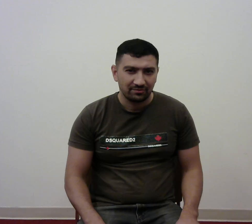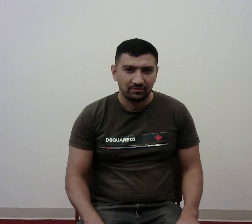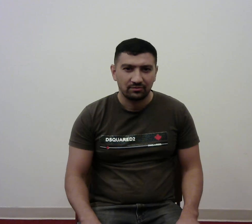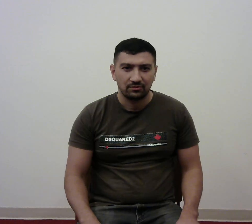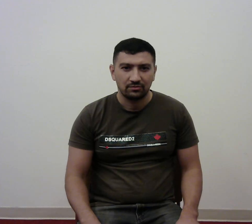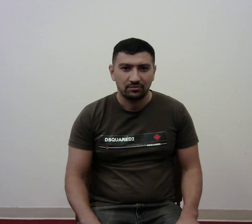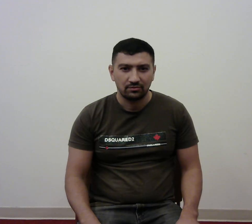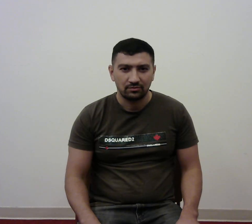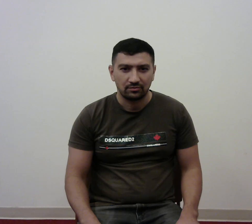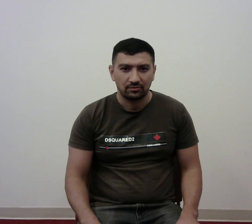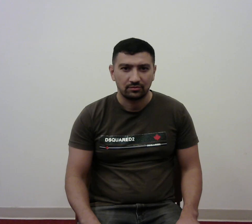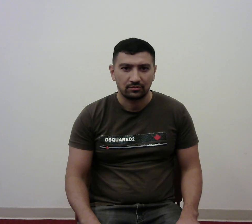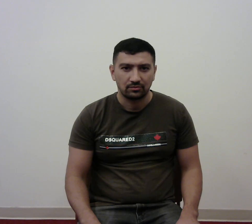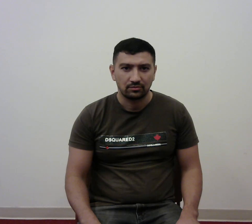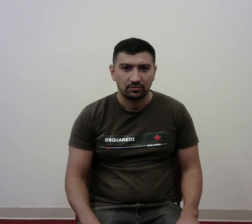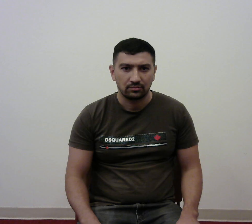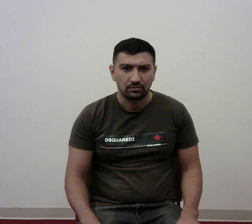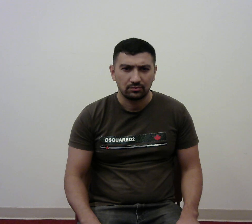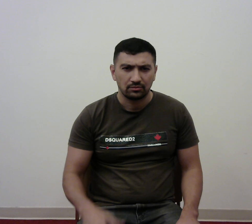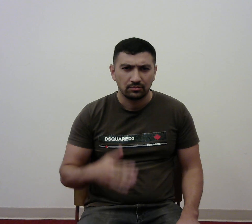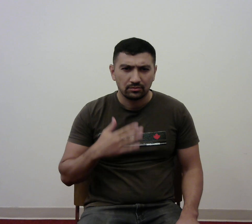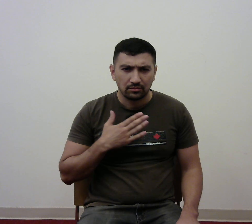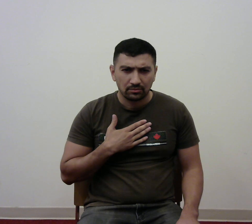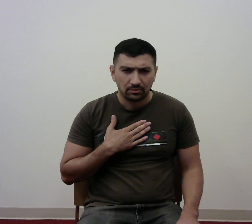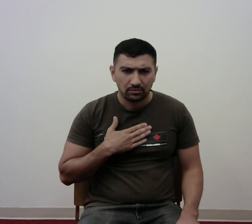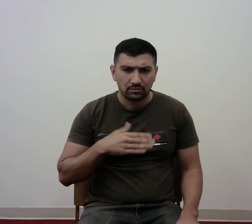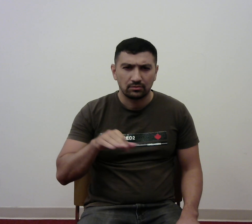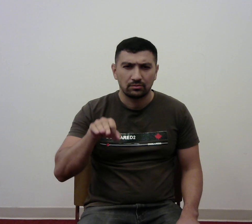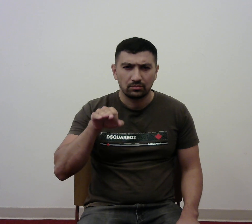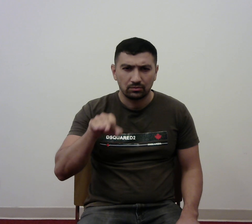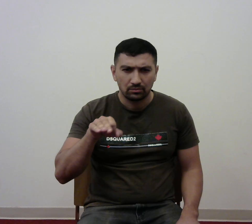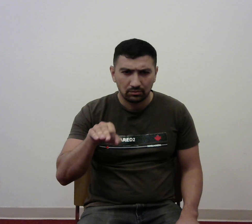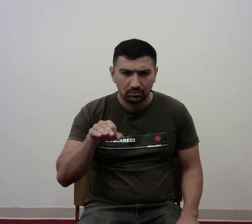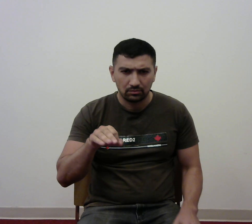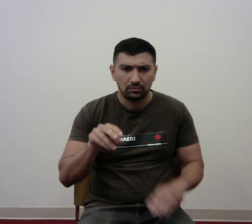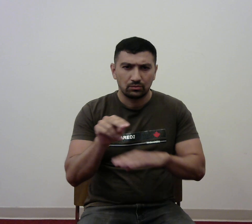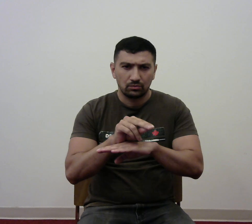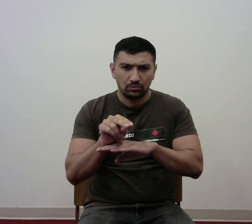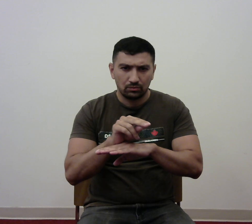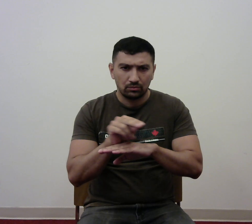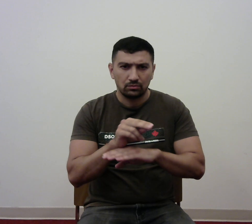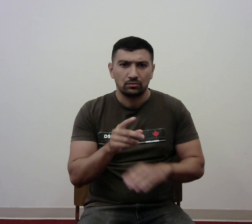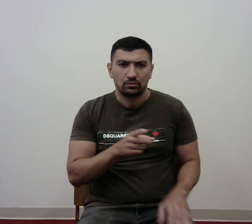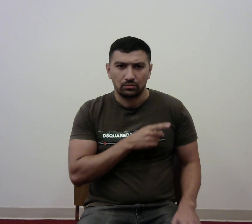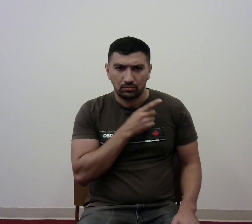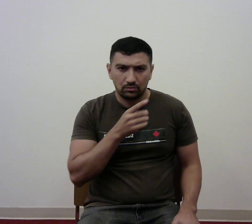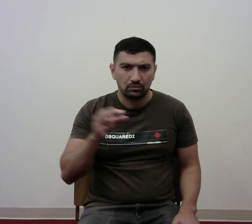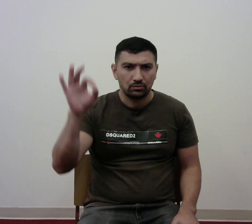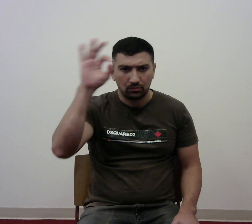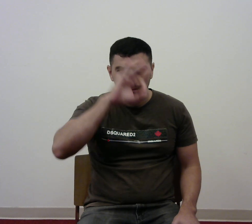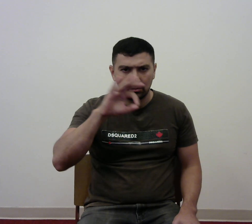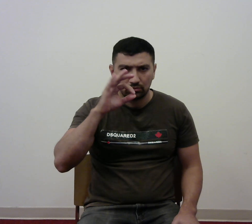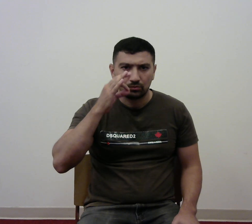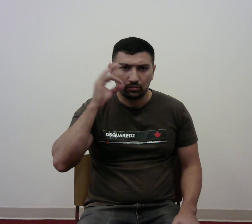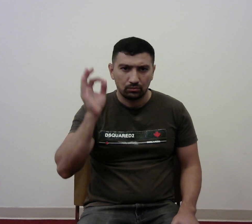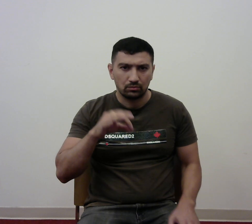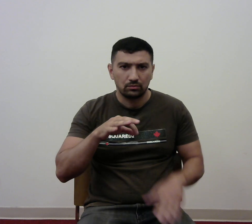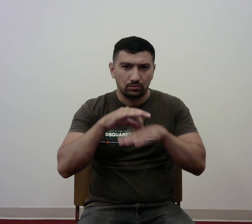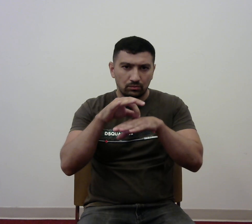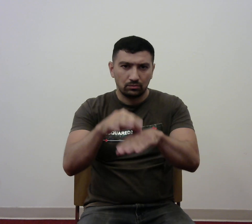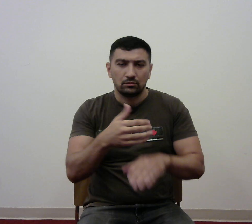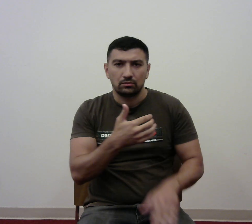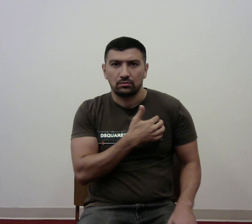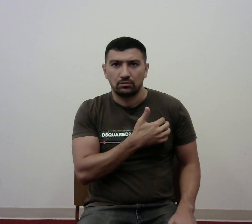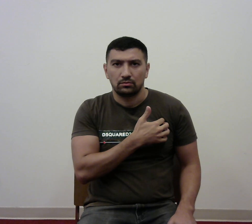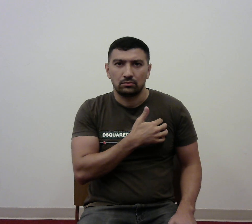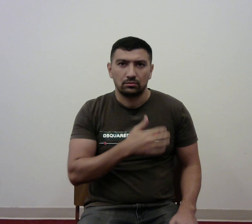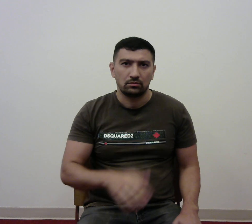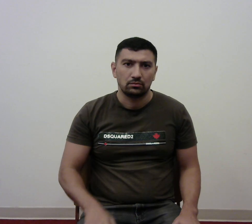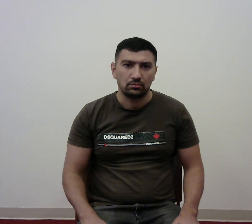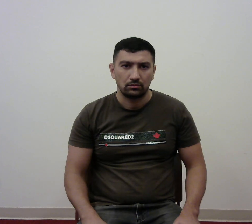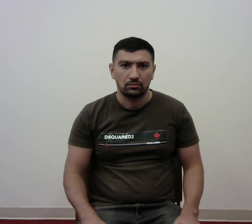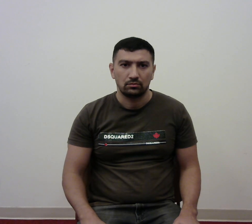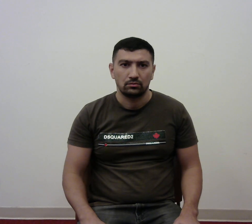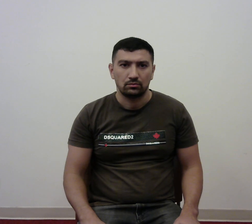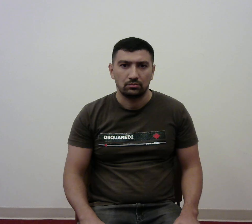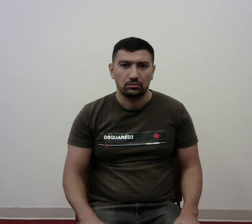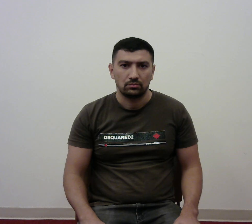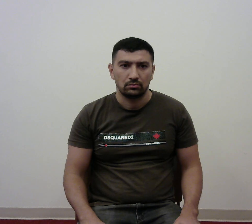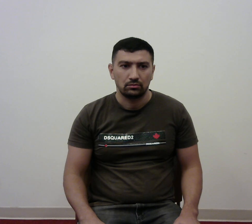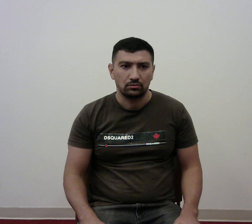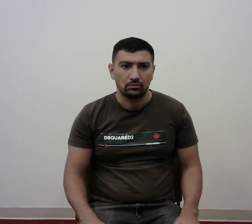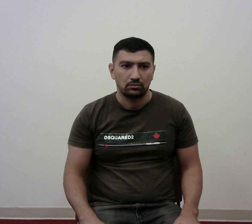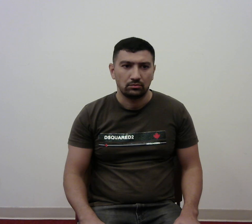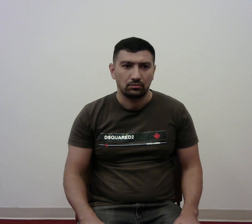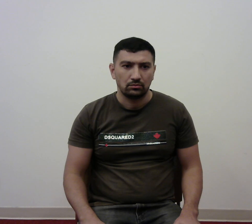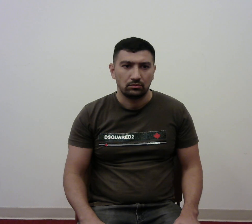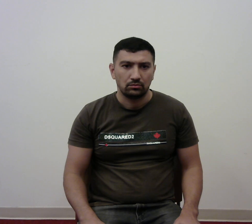Mən avtomobil təmiri üzrə təcrübə keçmək istəyirəm